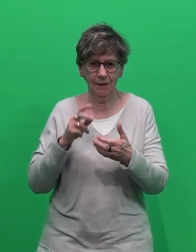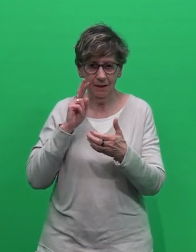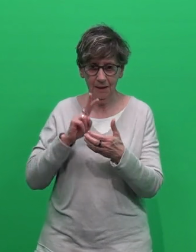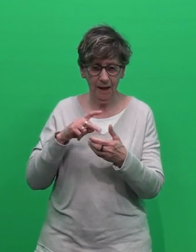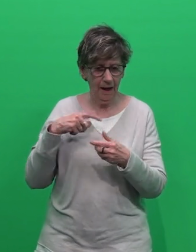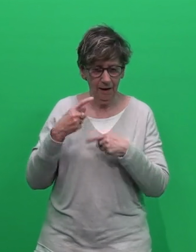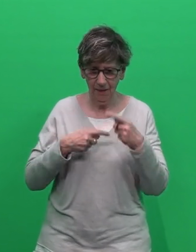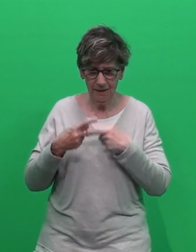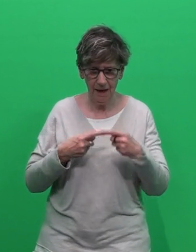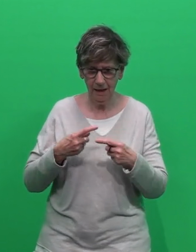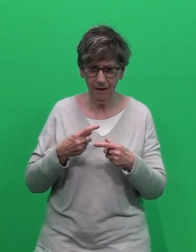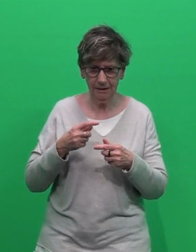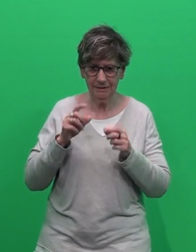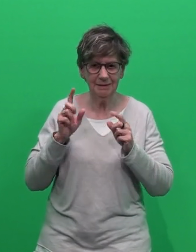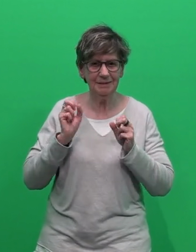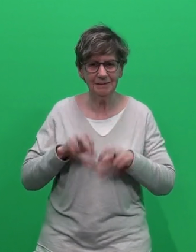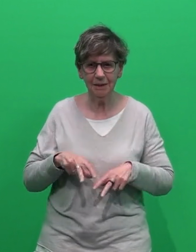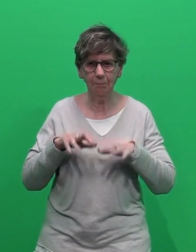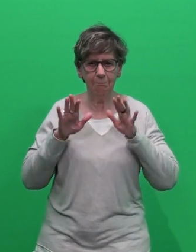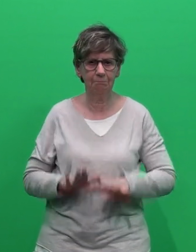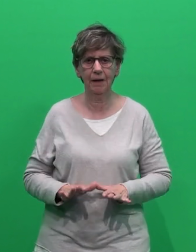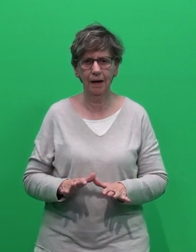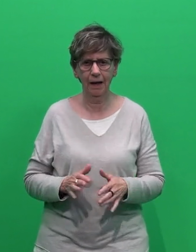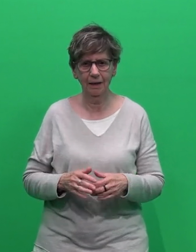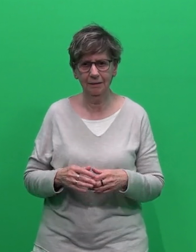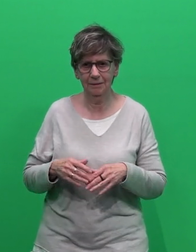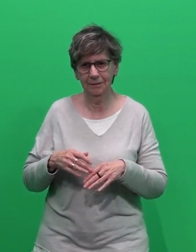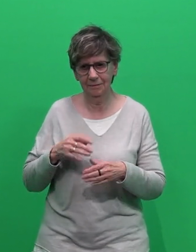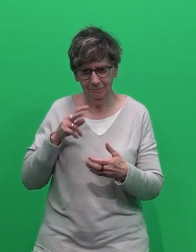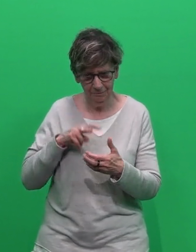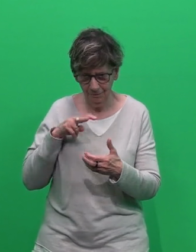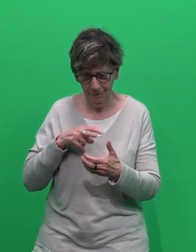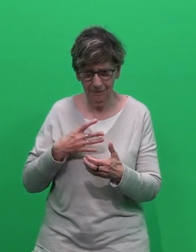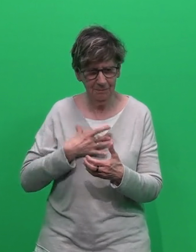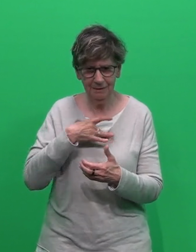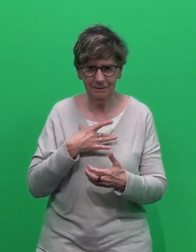Cada dia estic mirant el mòbil sense parar, estic massa estona.